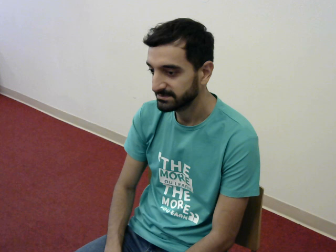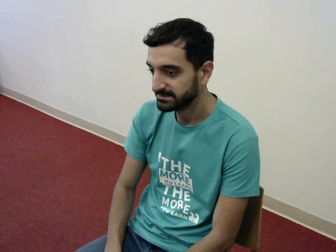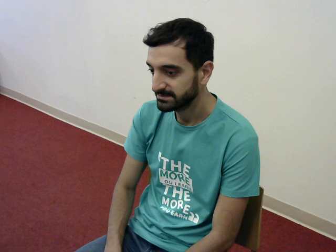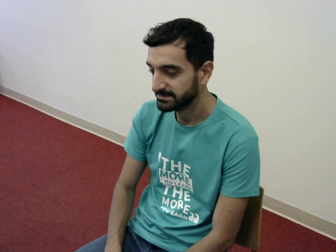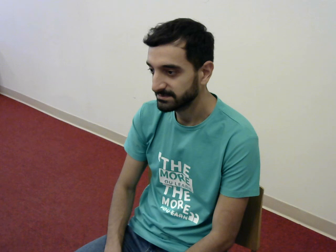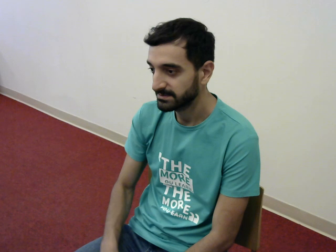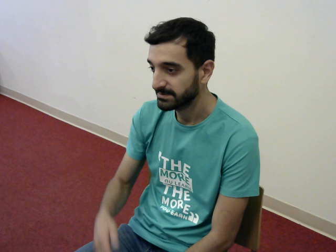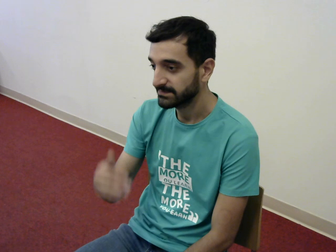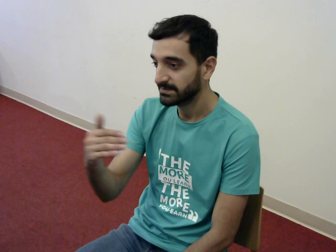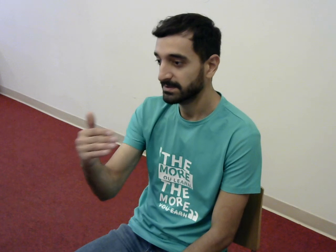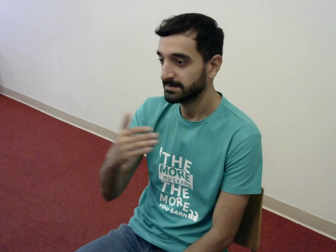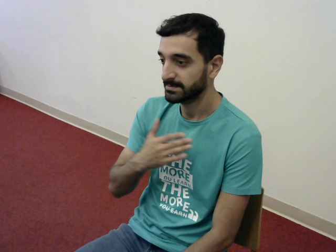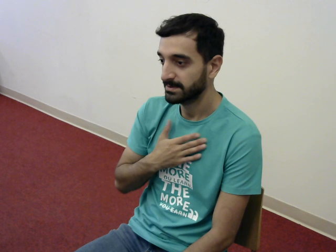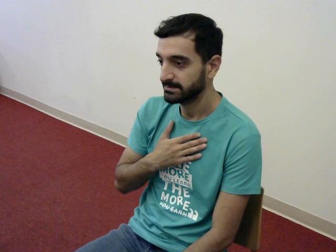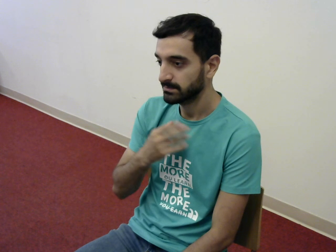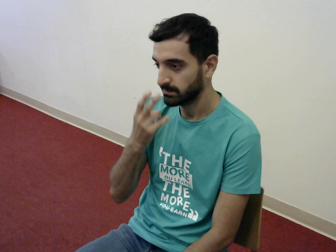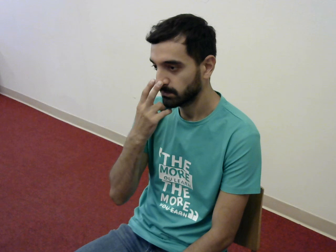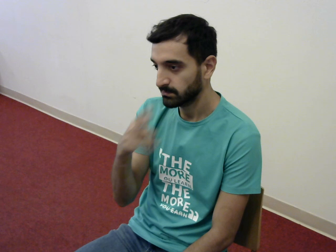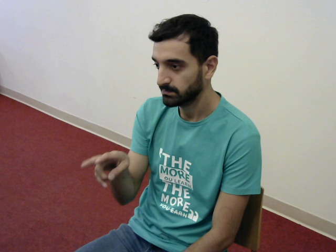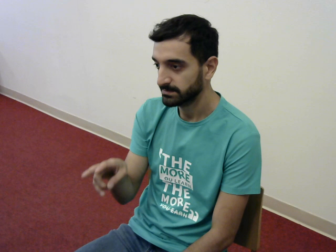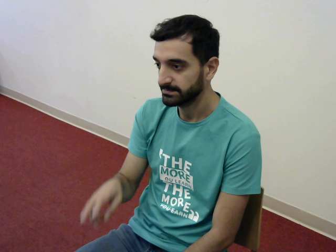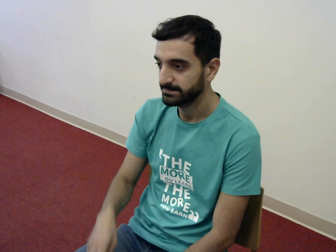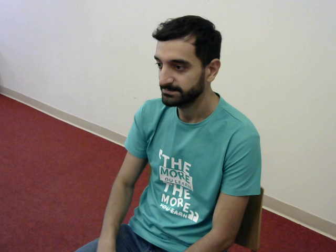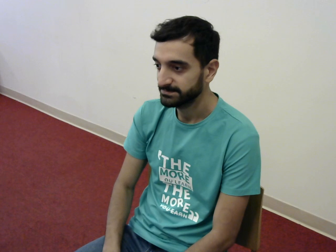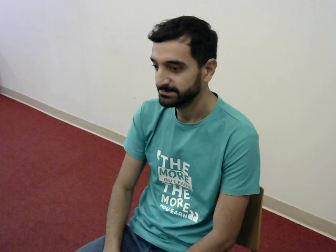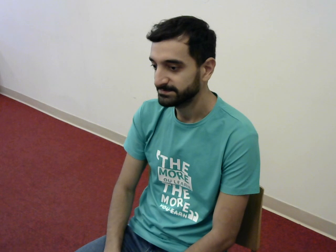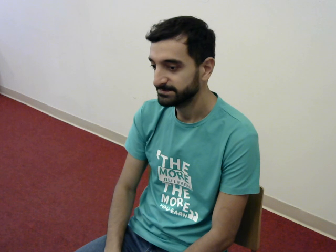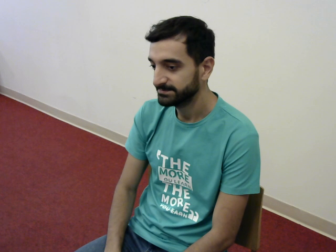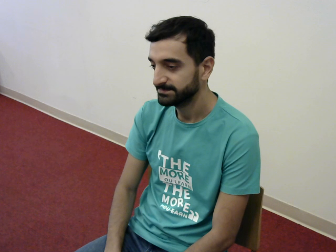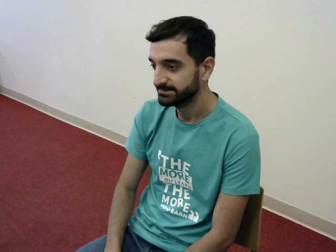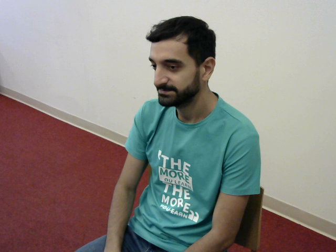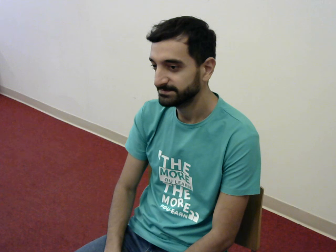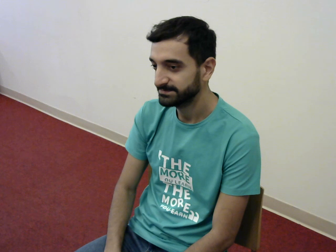Siz məni görürsünüzmü?